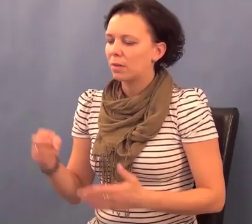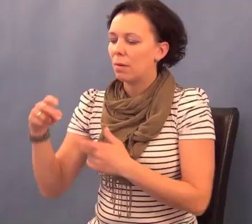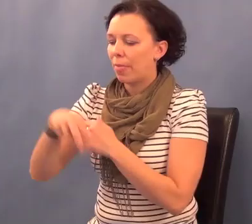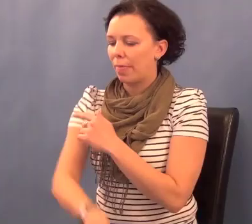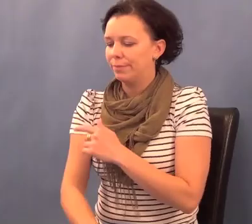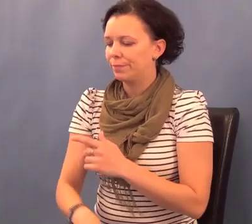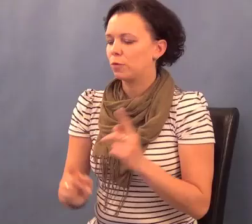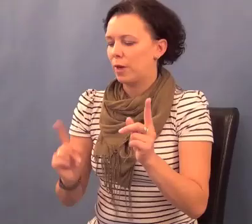Można tam wpaść.